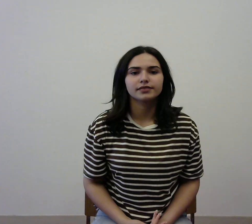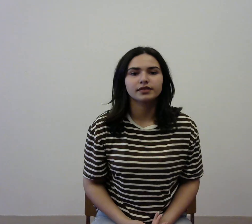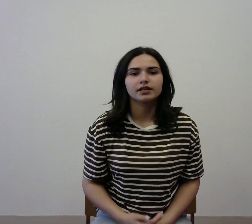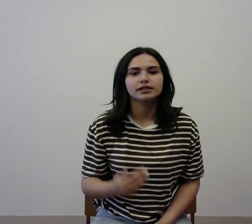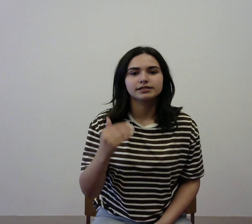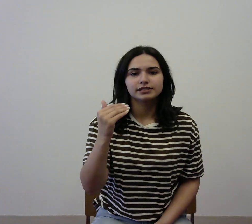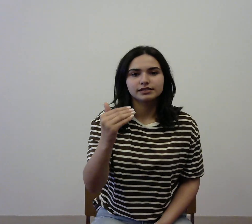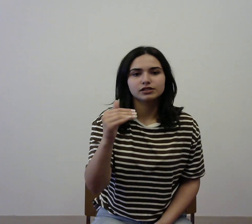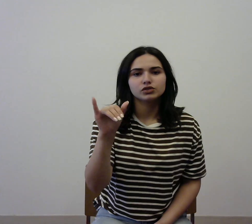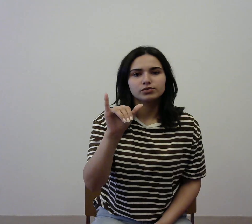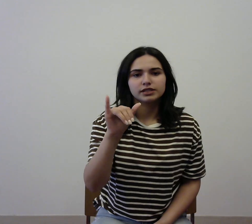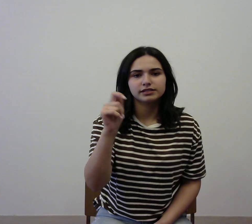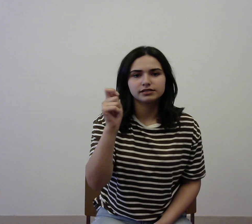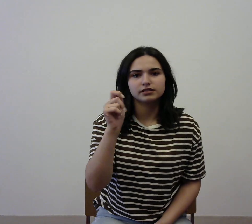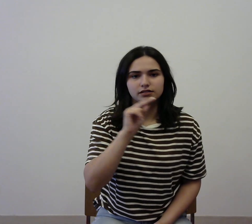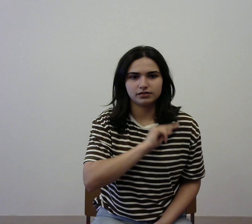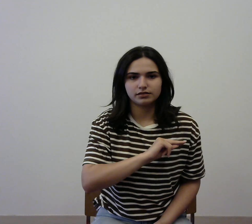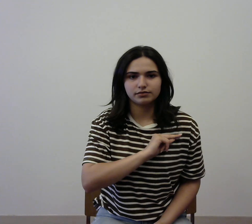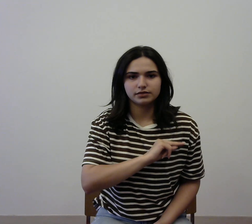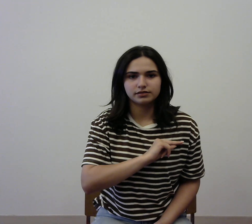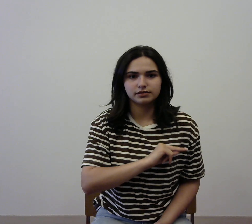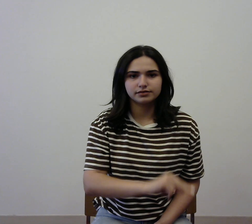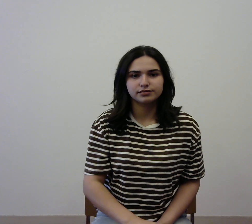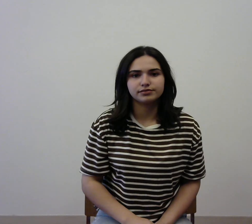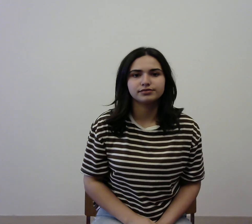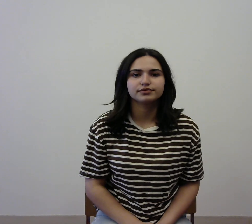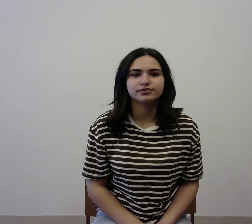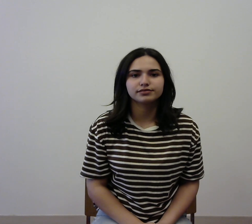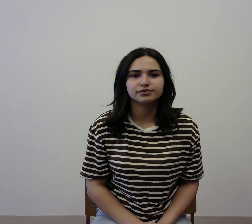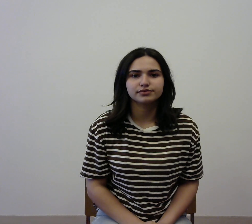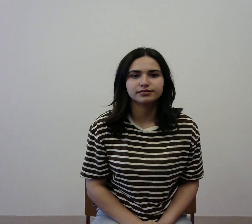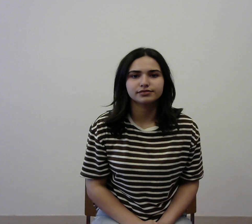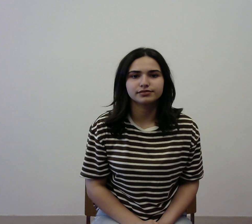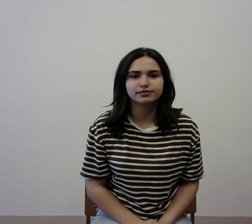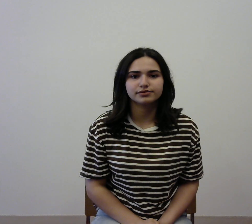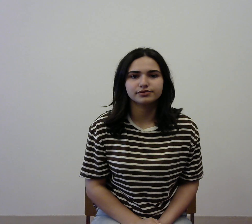Siz həftə sonu işləyirsiz?